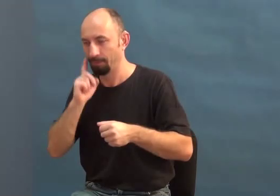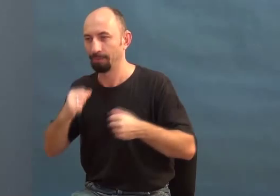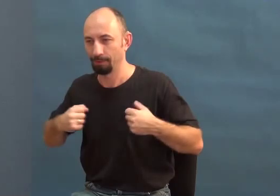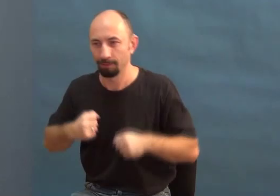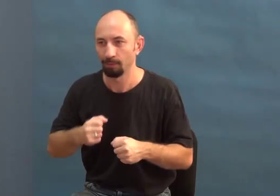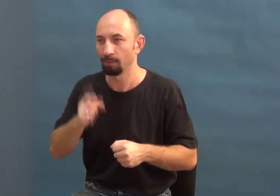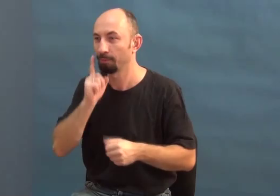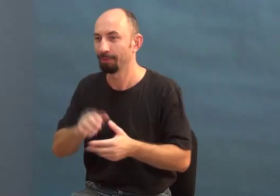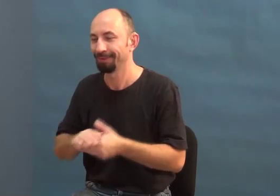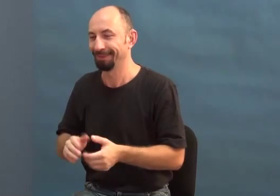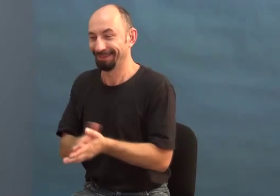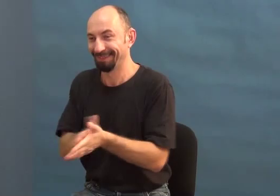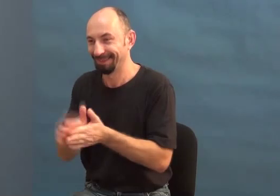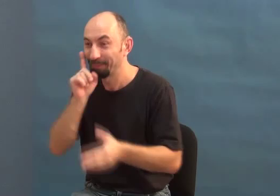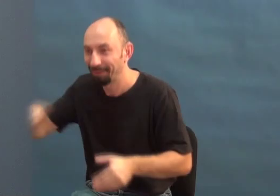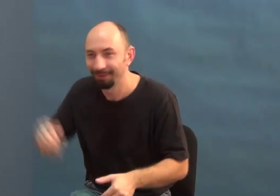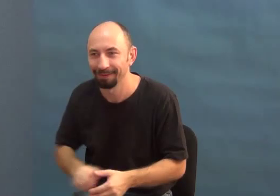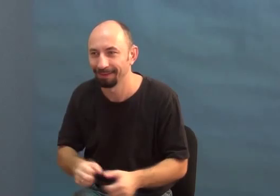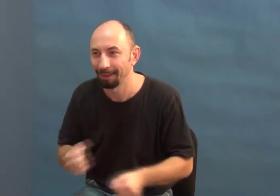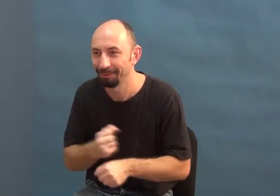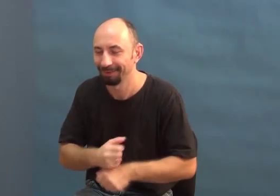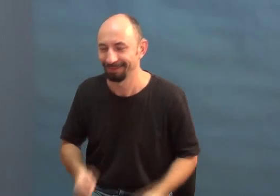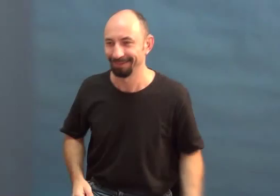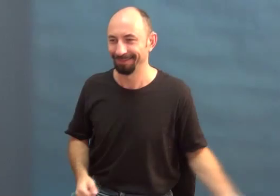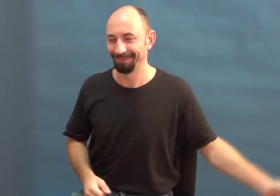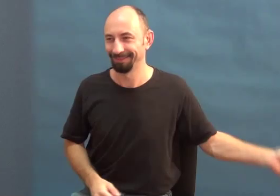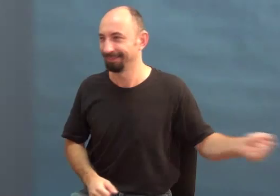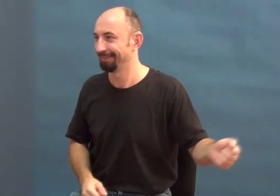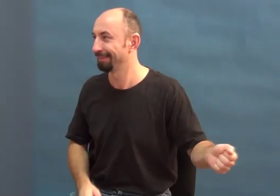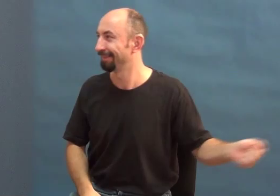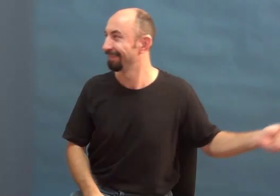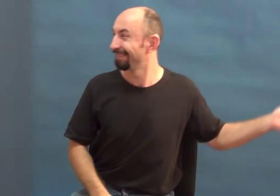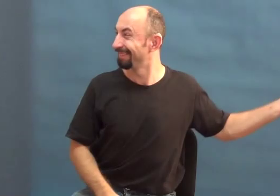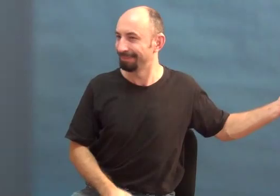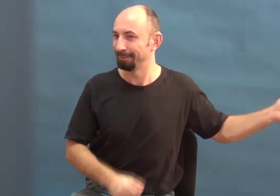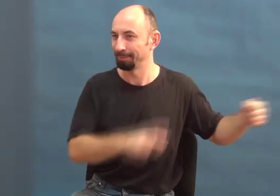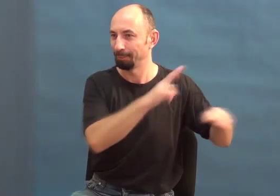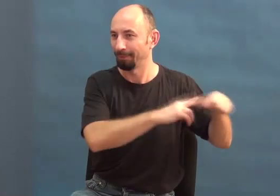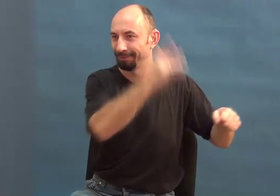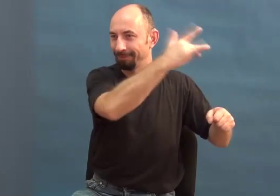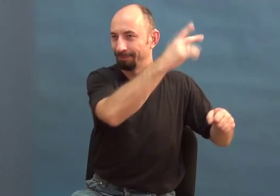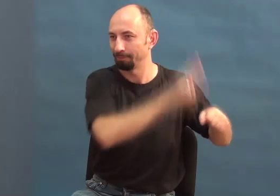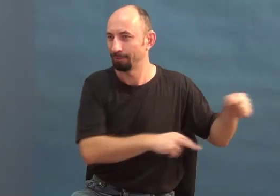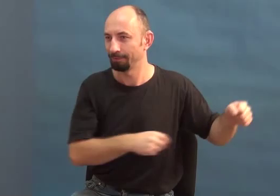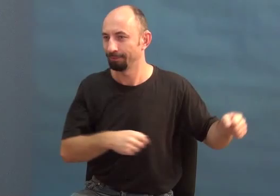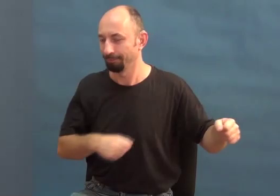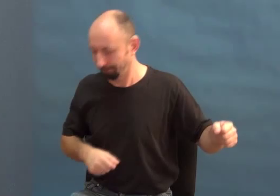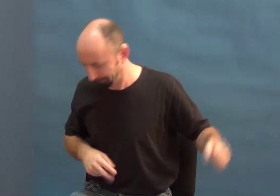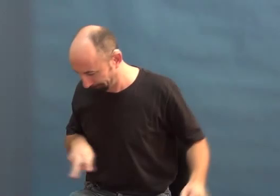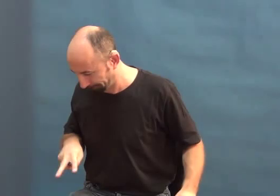Chłopak zaciera ręce z radości, bierze kamień i zamachuje się, ale nie zauważył, że policjant stał za nim i patrzył na niego z góry.